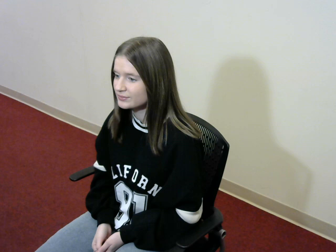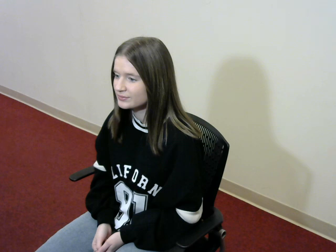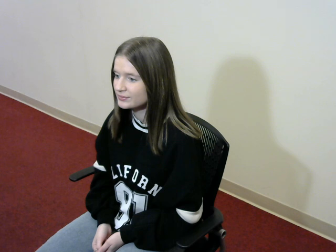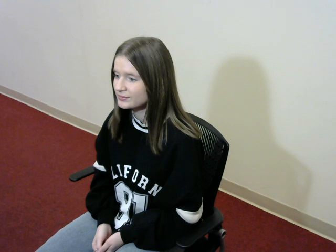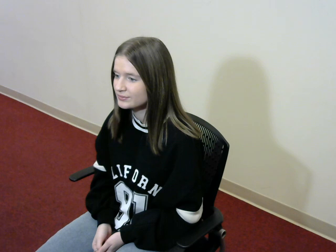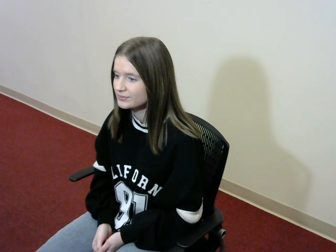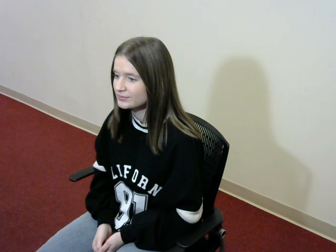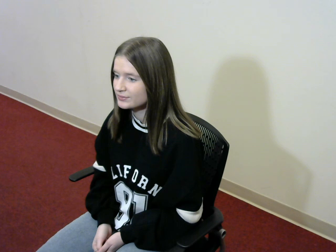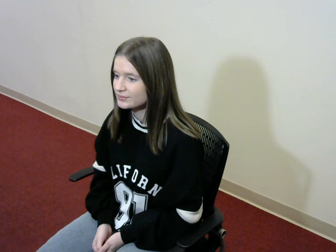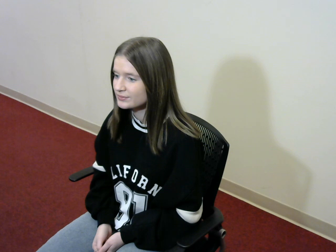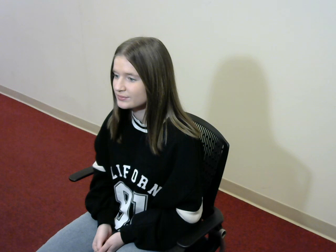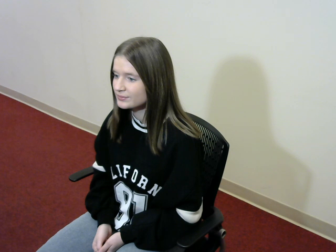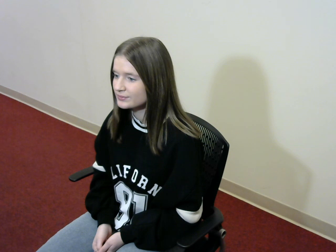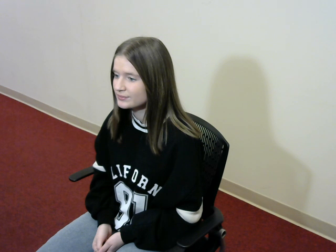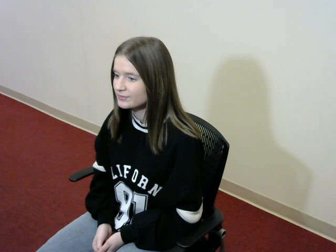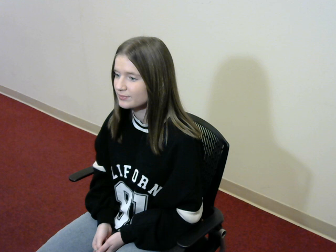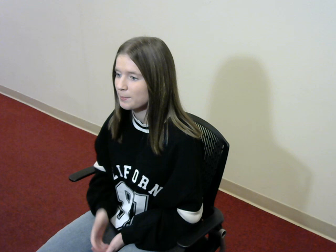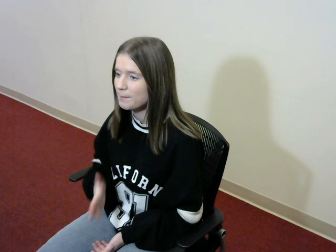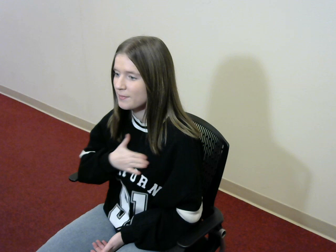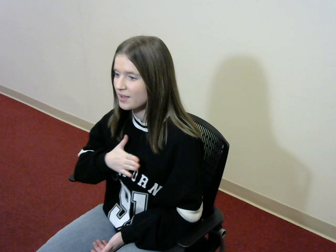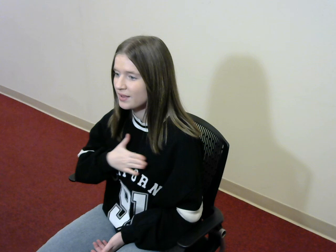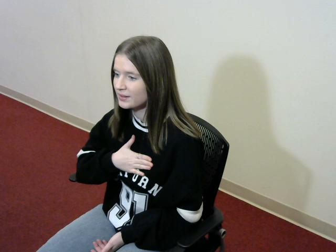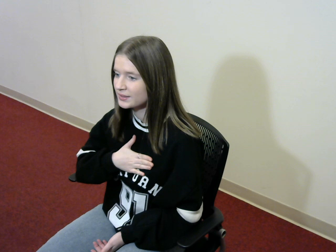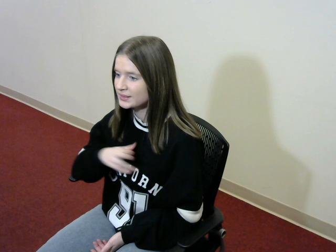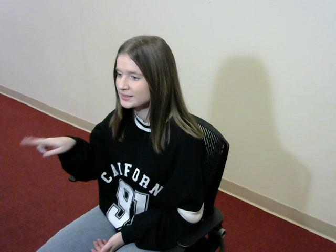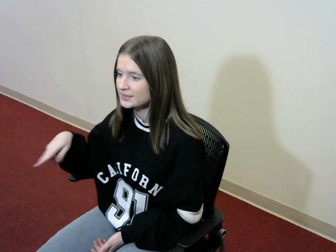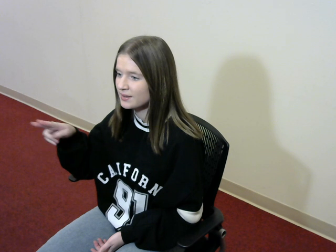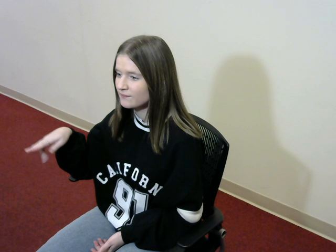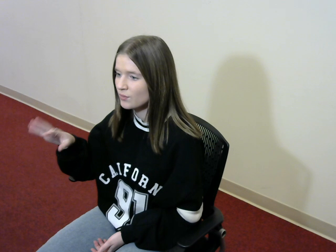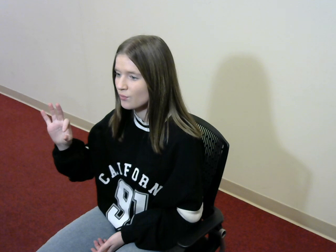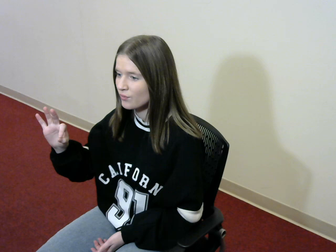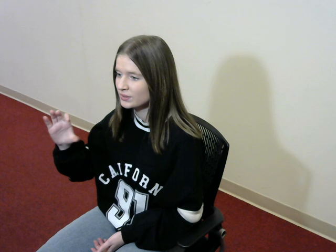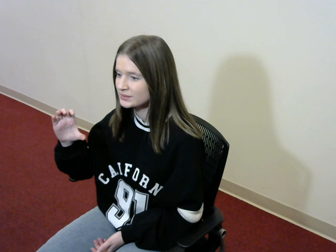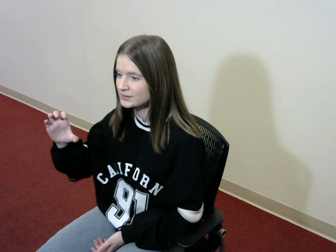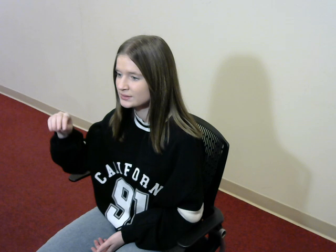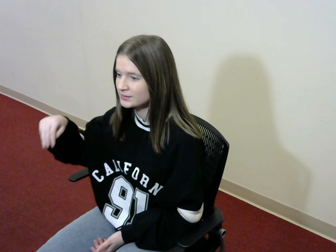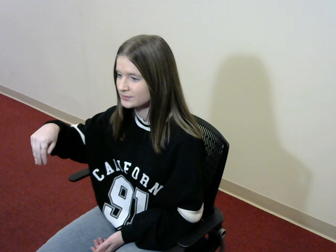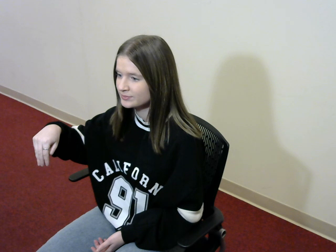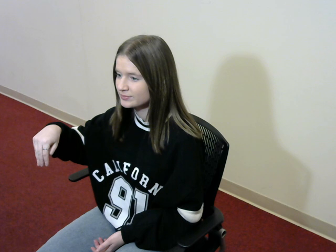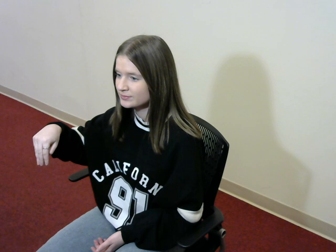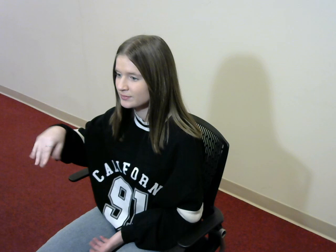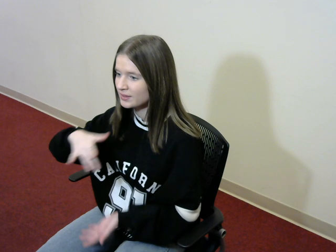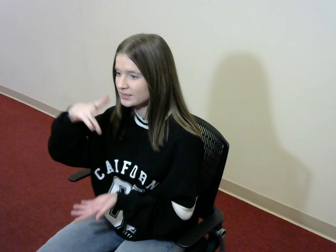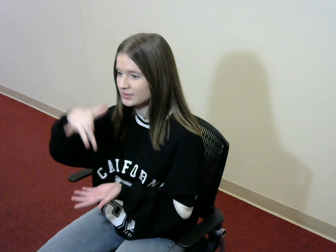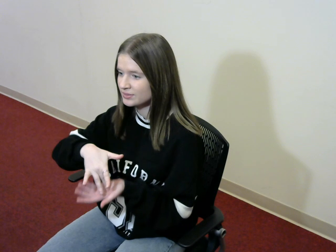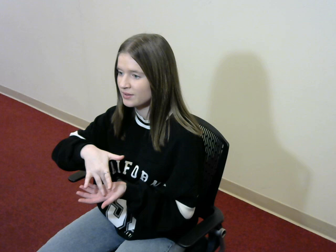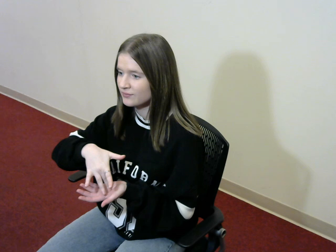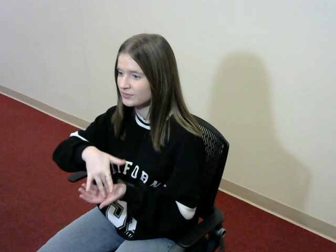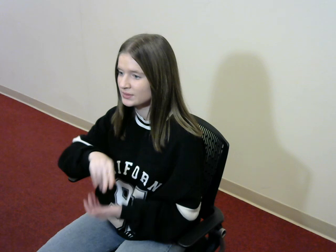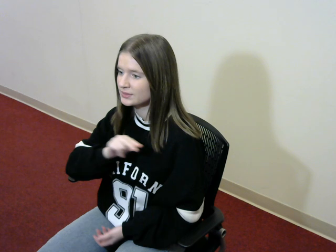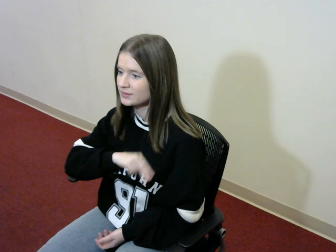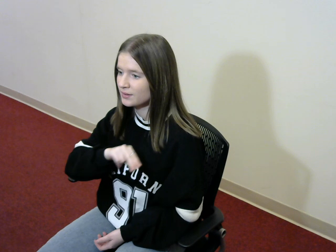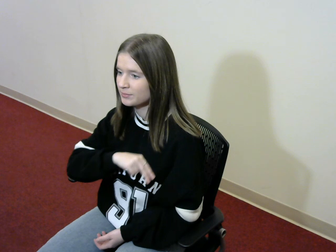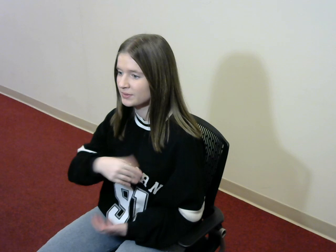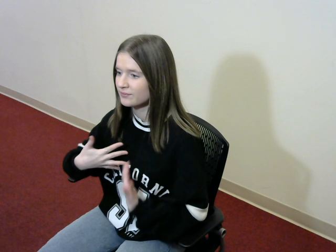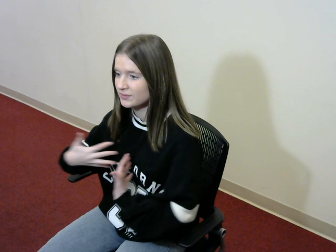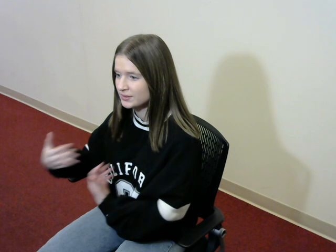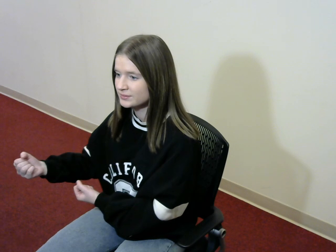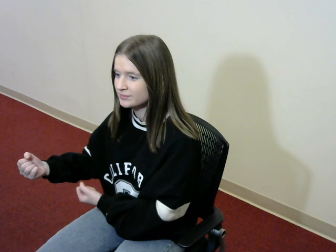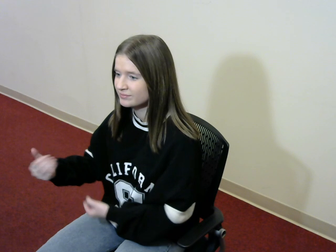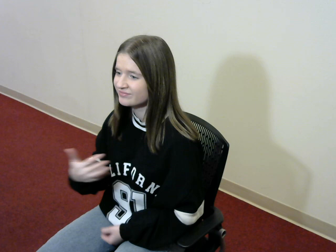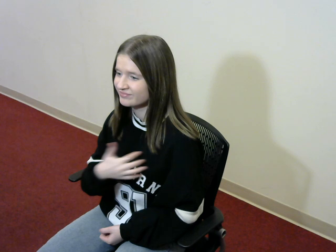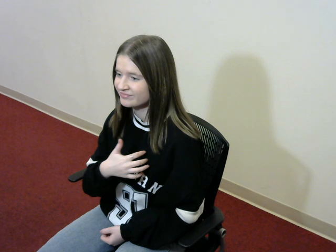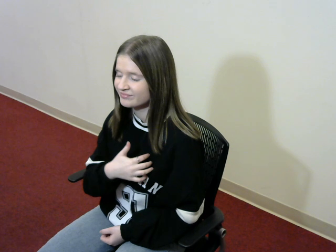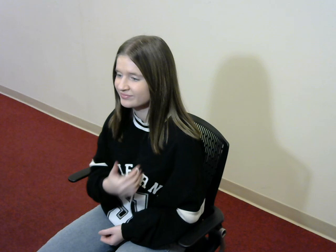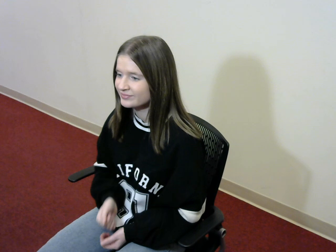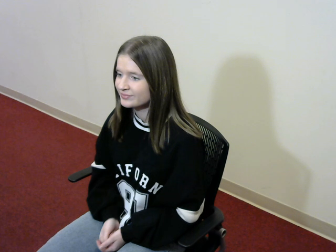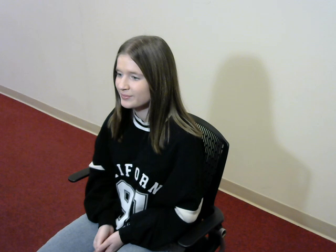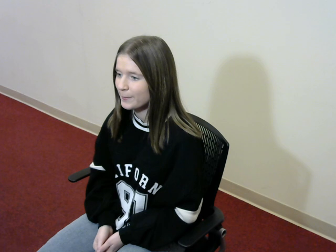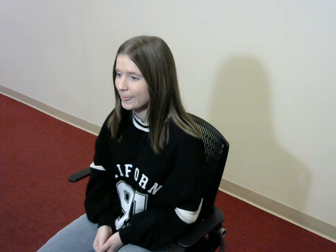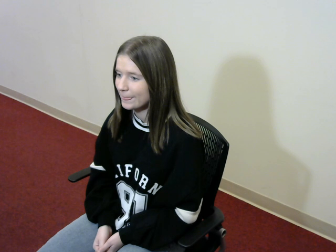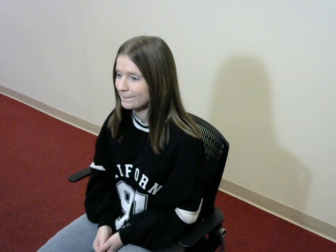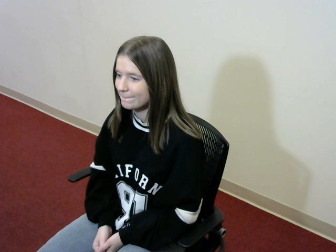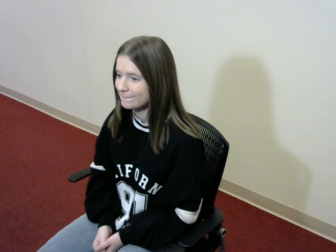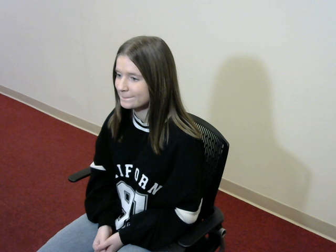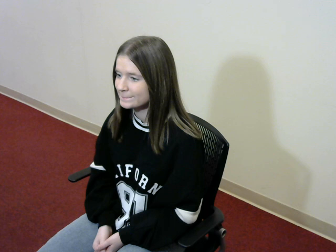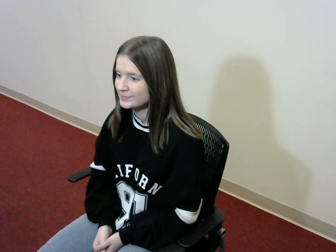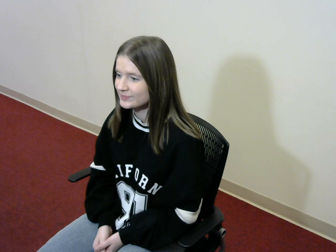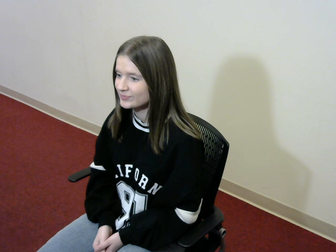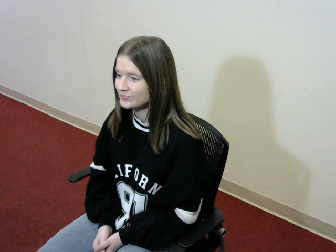Mən DOST Mərkəzində işə qəbul olmaq istəyirəm